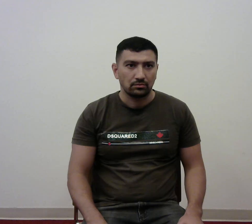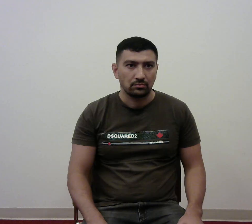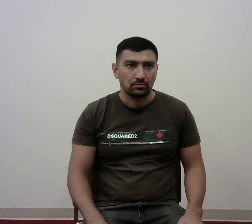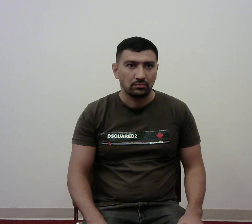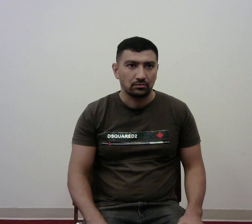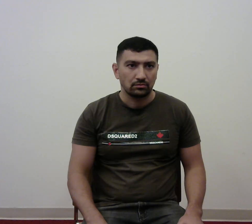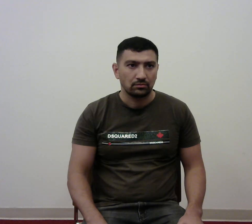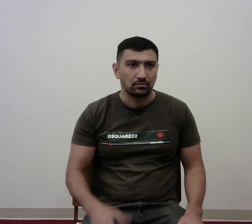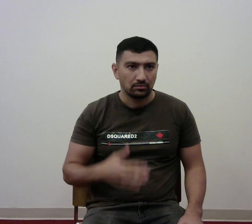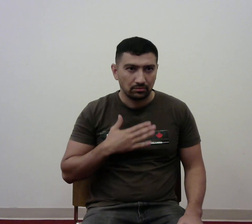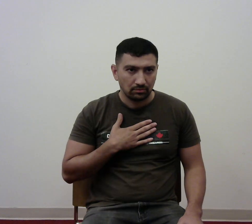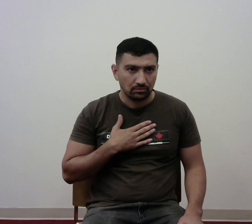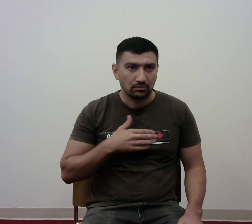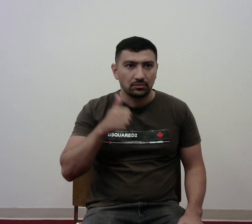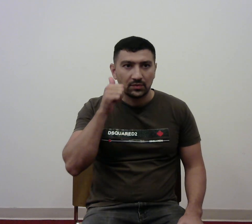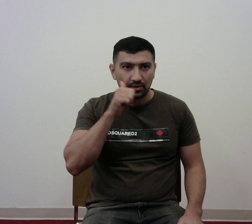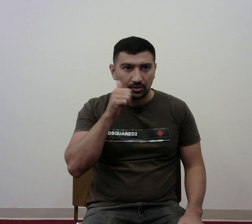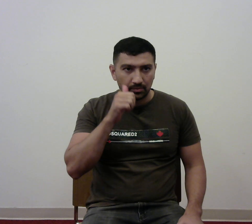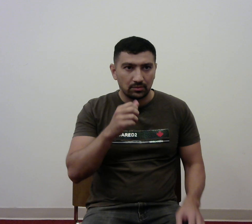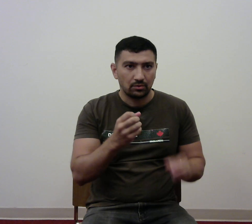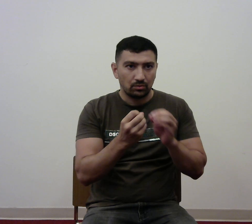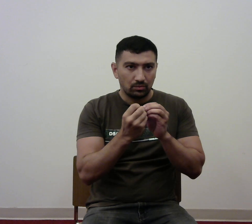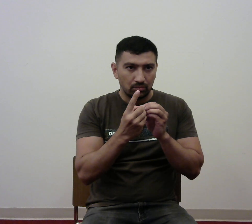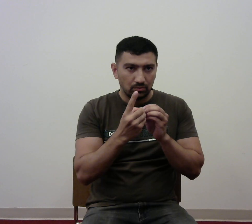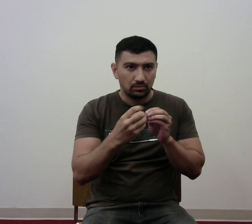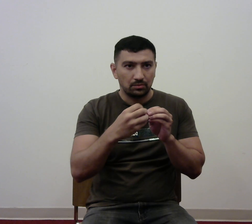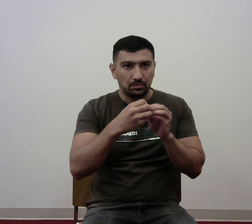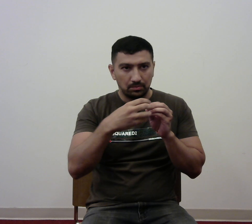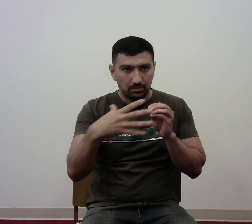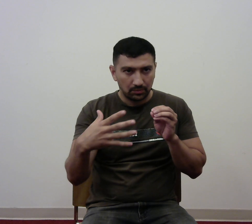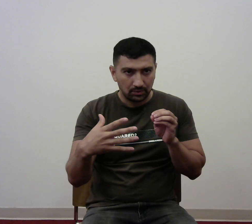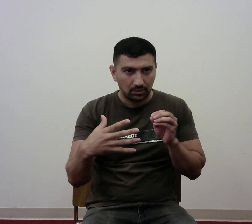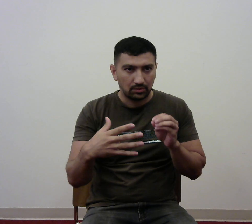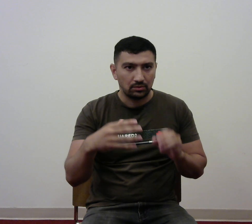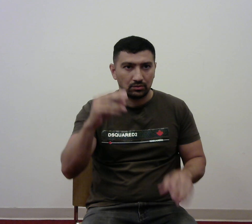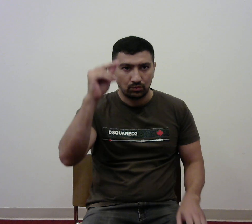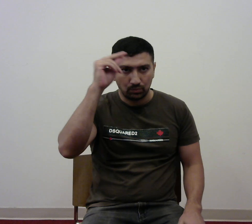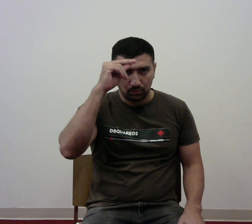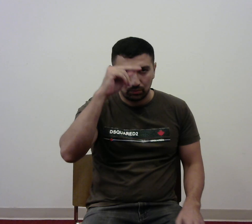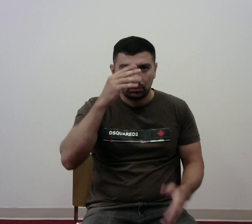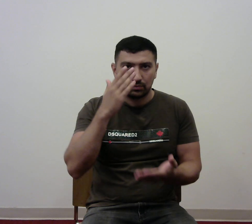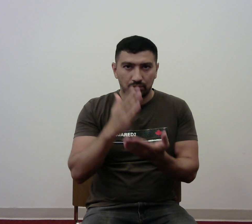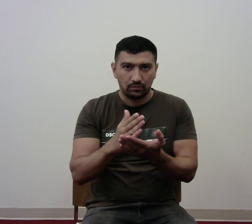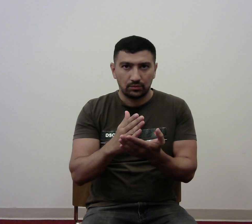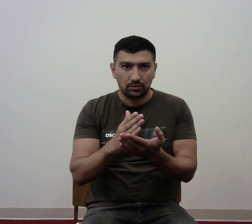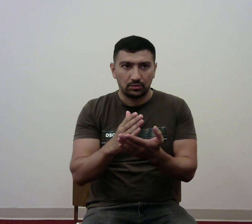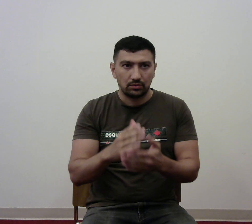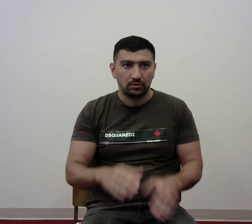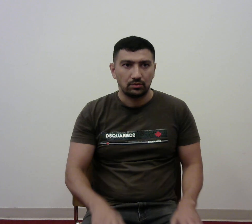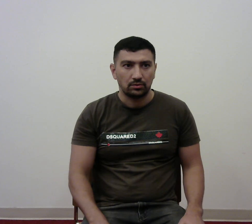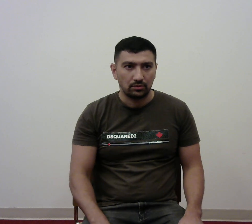Mənim sabah 11:15-də dərsim var